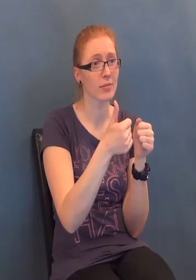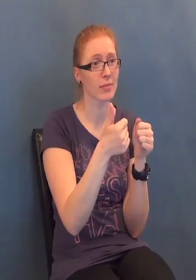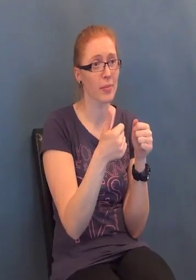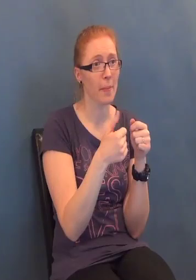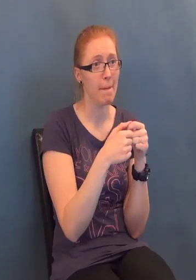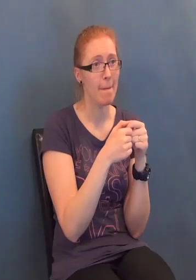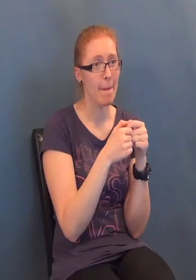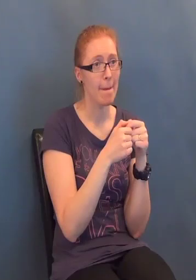Dwudziesty pierwszy?